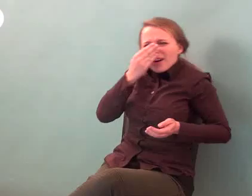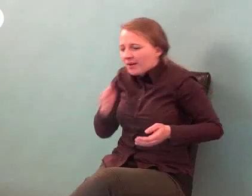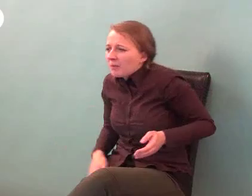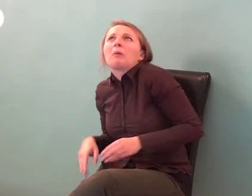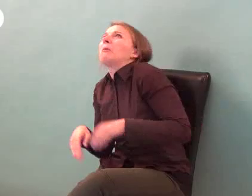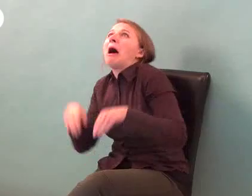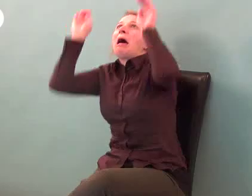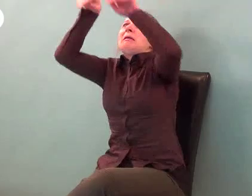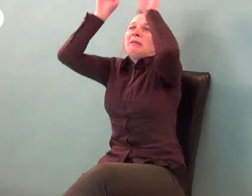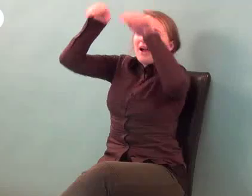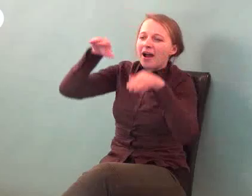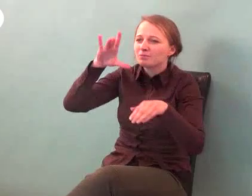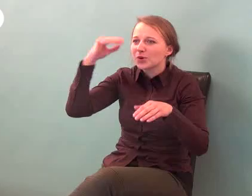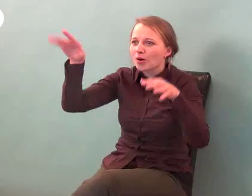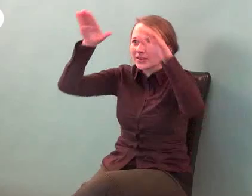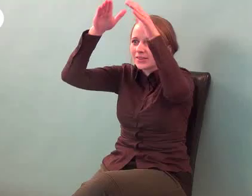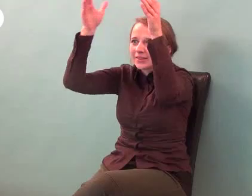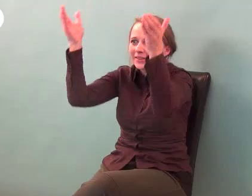Pies wspiął się na dwie łapy i próbuje dosięgnąć gniazda pszczół.